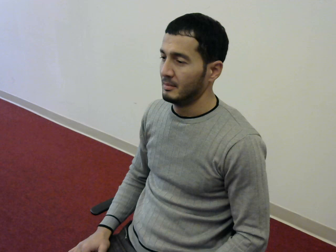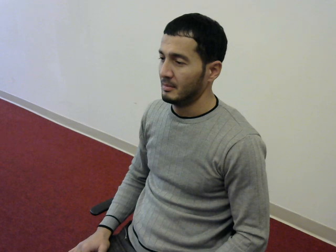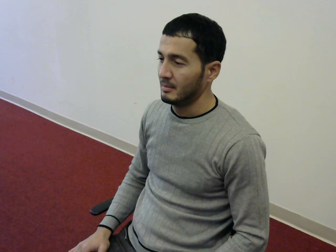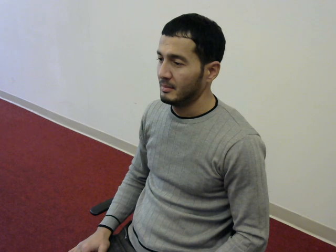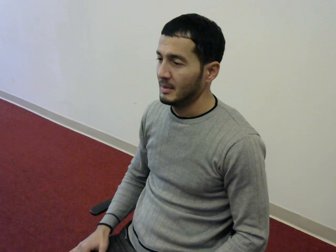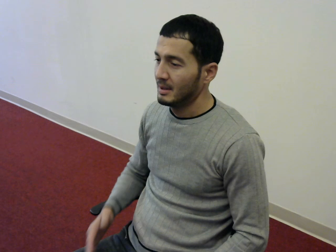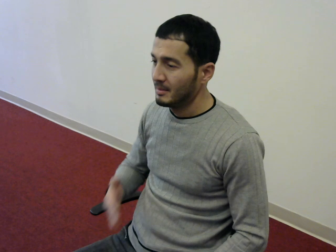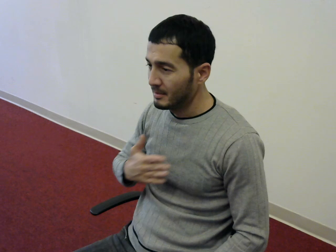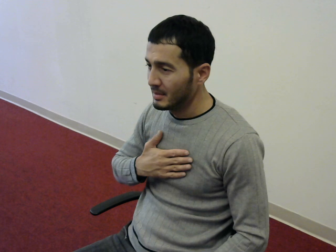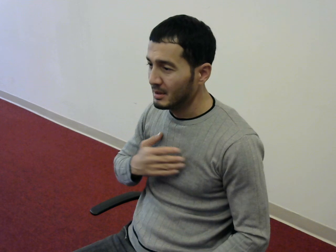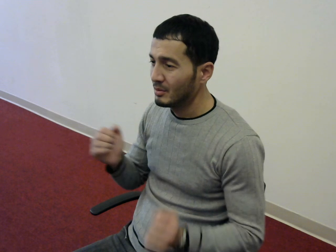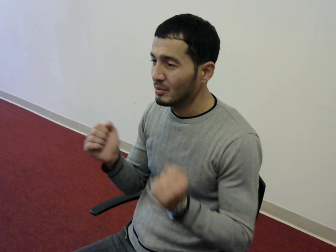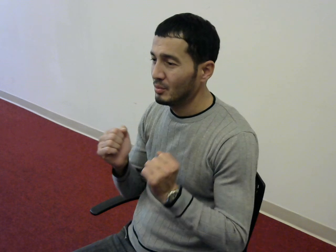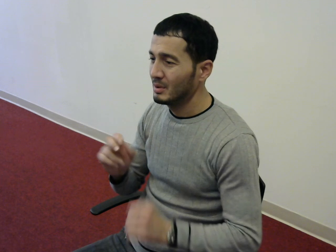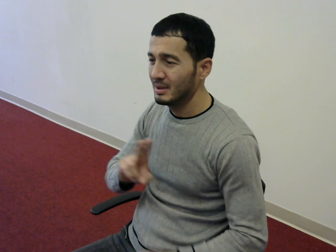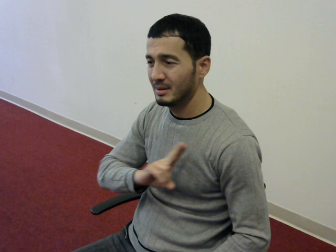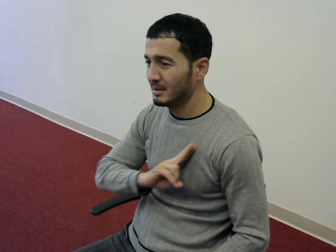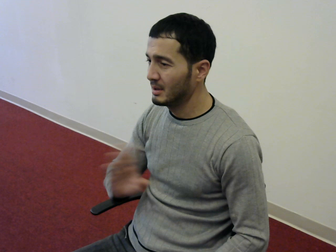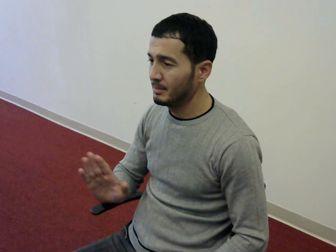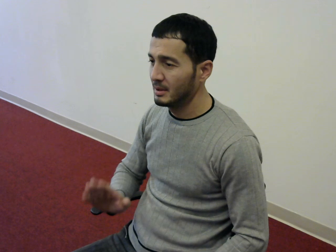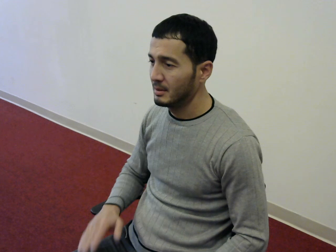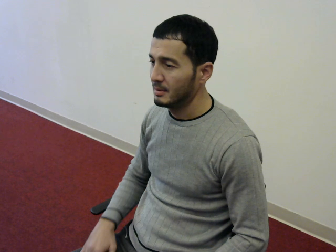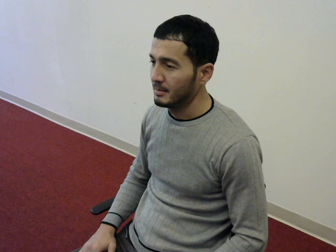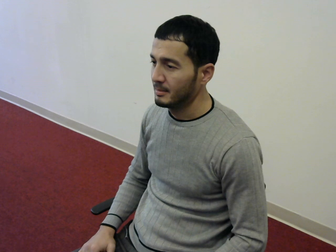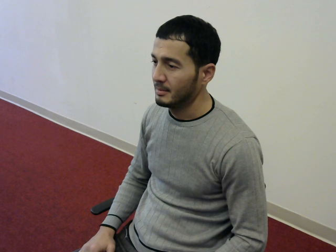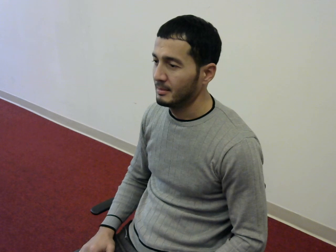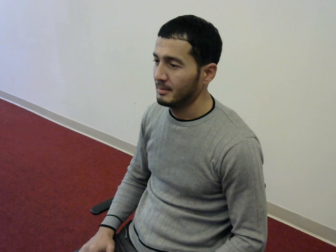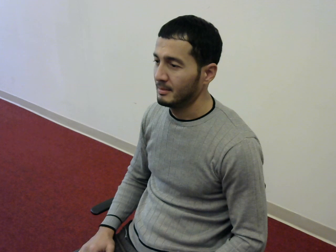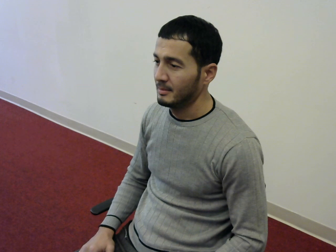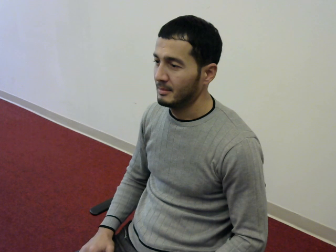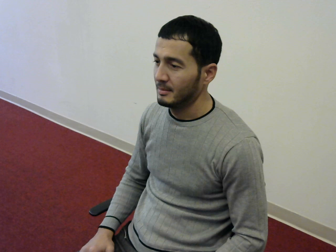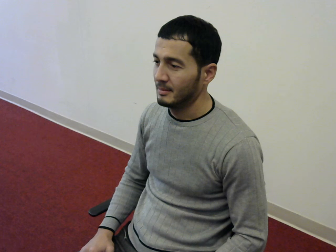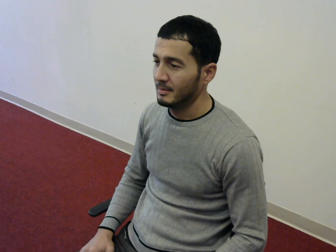Mən qışı sevmirəm